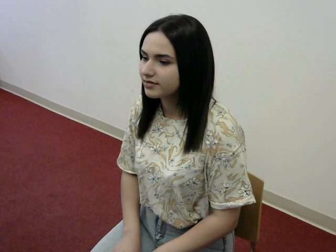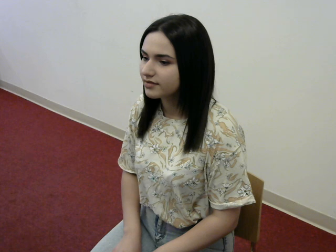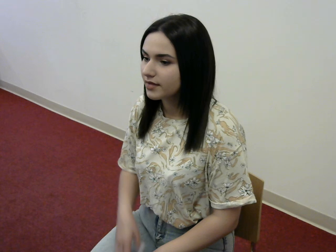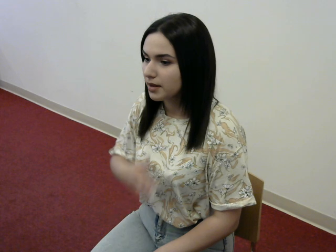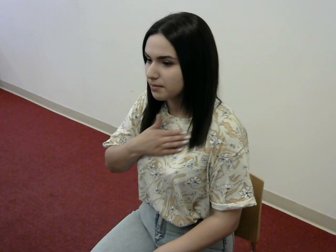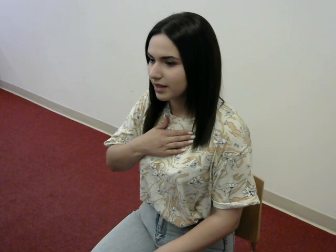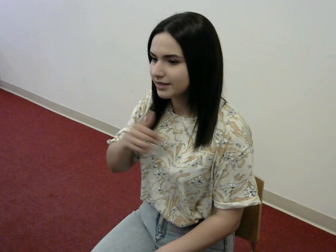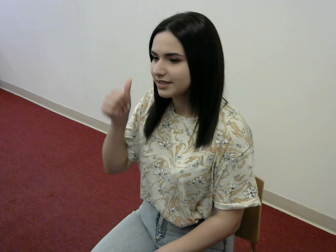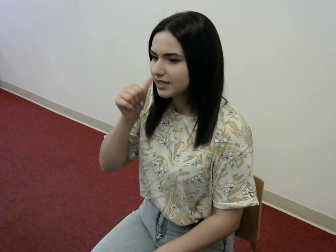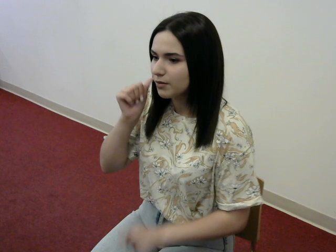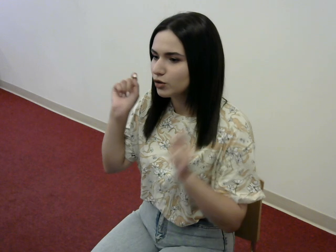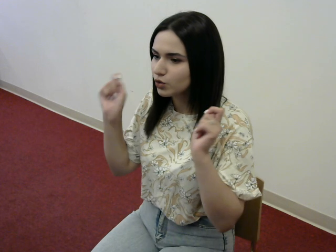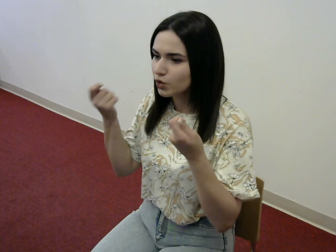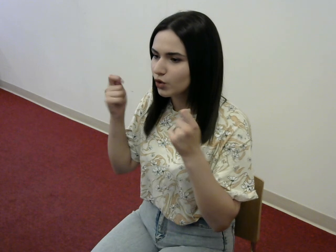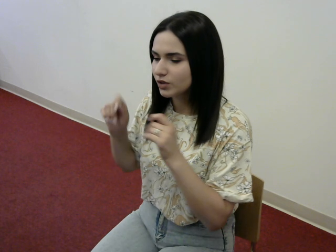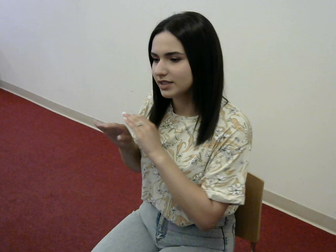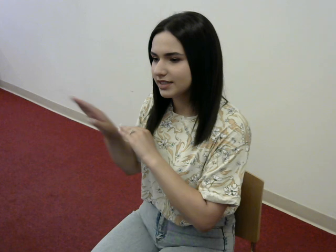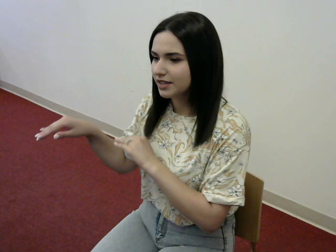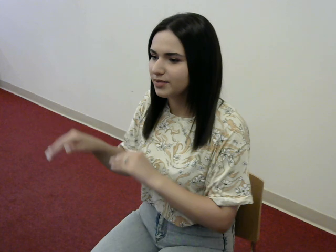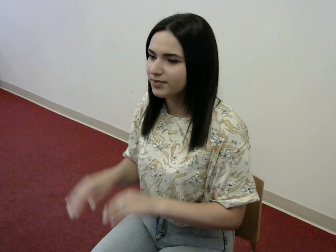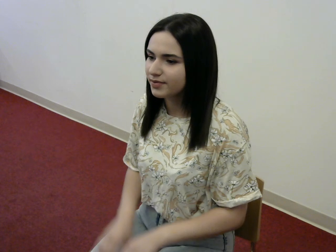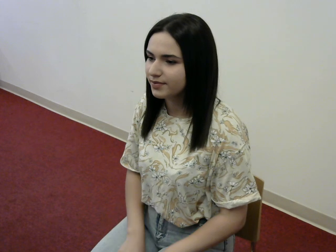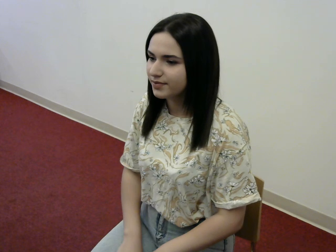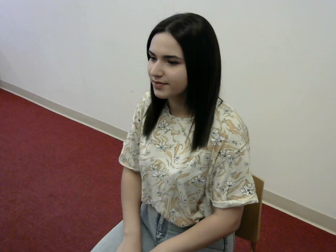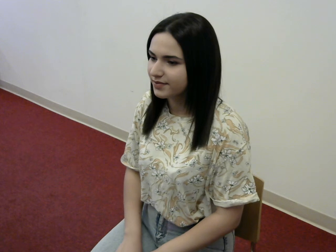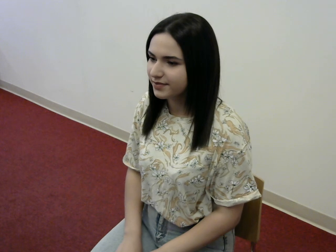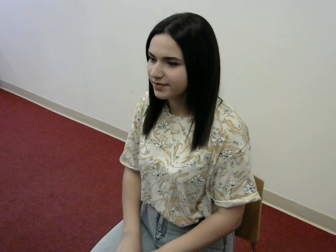Mən sabah toya gedirəm